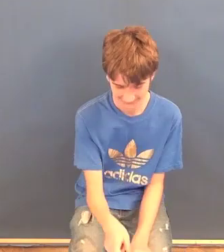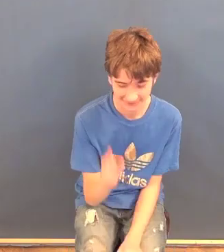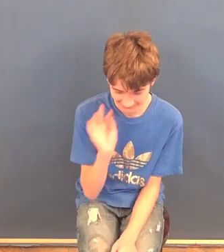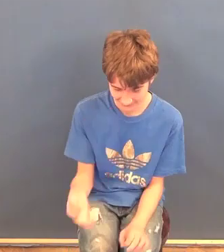Dobre.